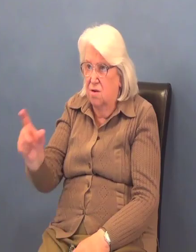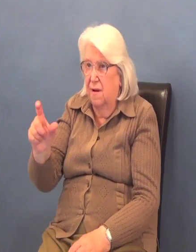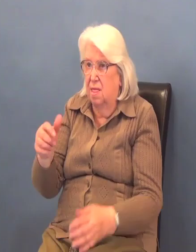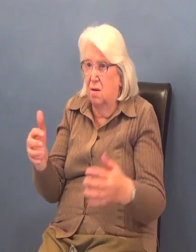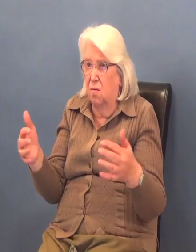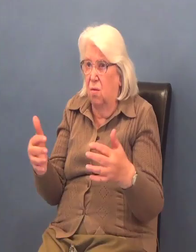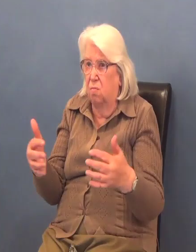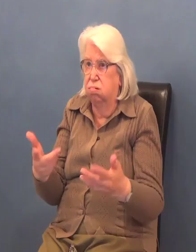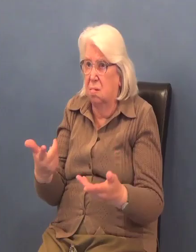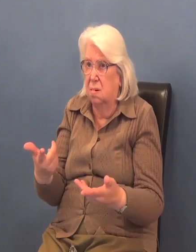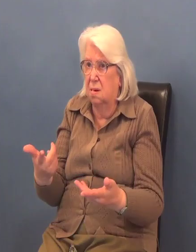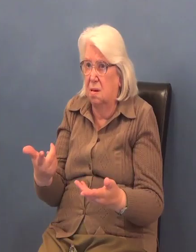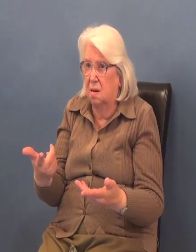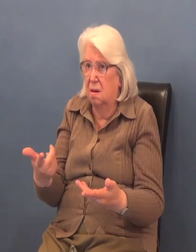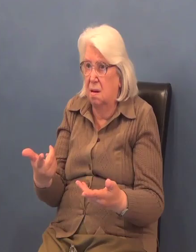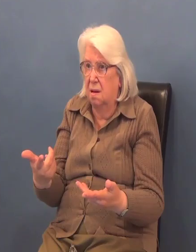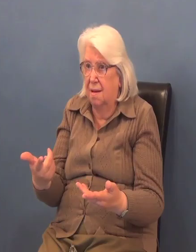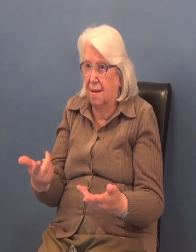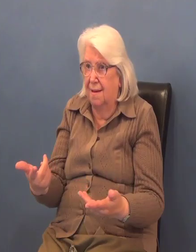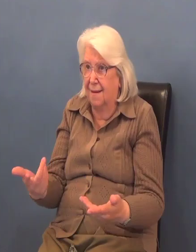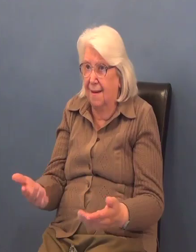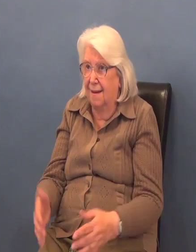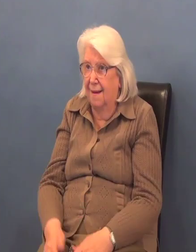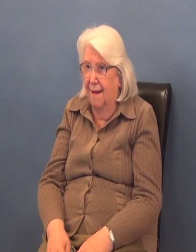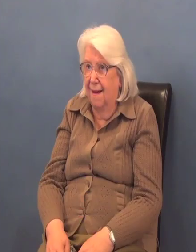W czwartek masz klub?